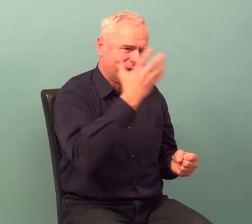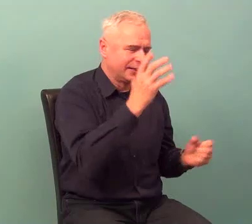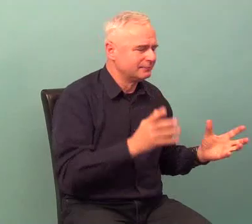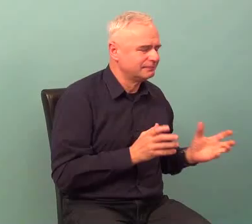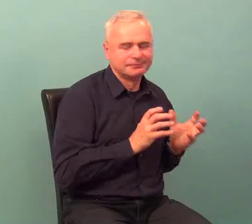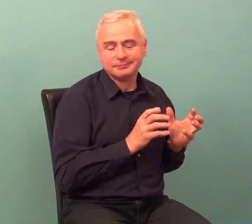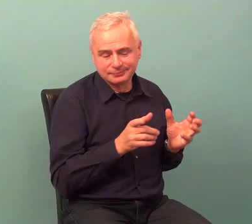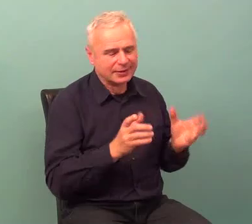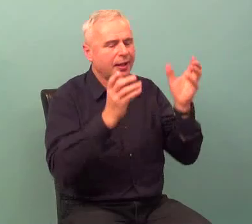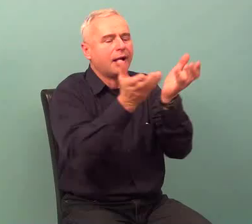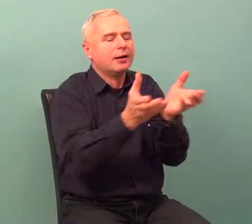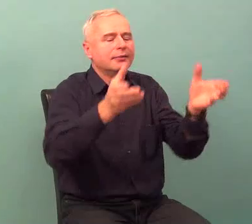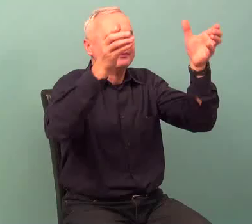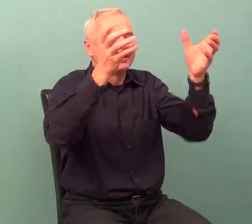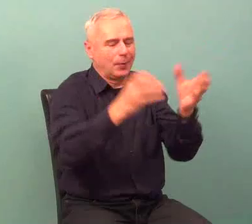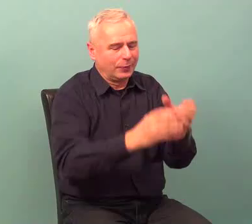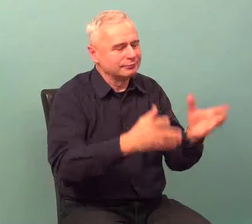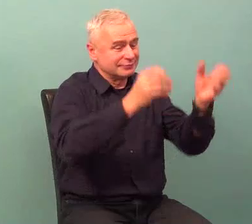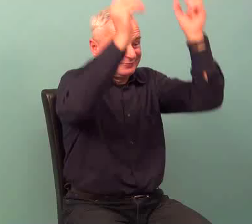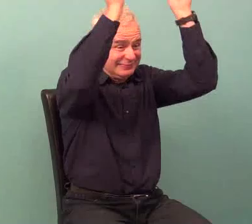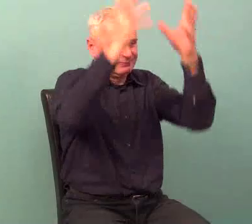Trzyma kulę w łapkach i wrzuca ją do rynny.